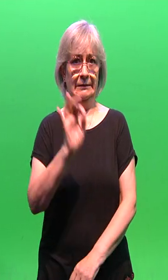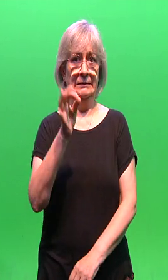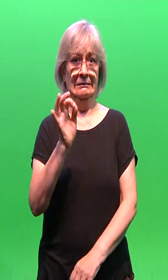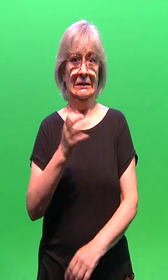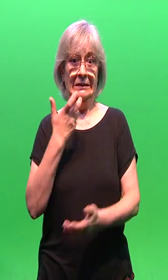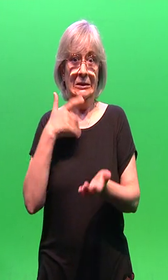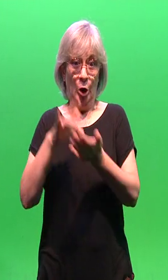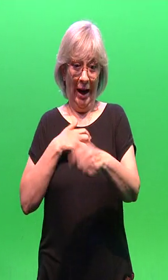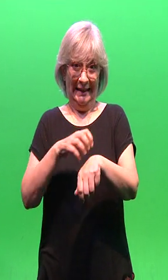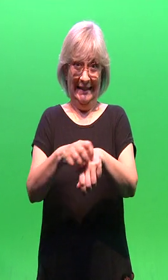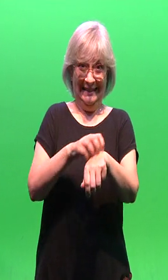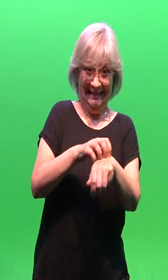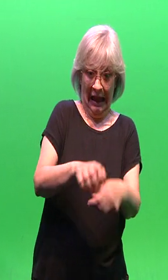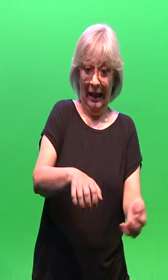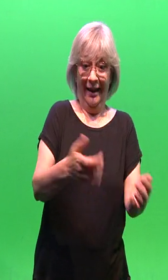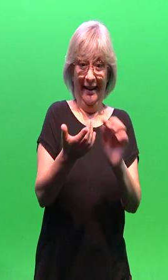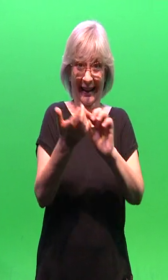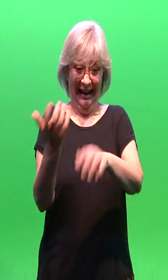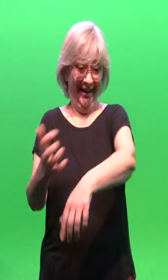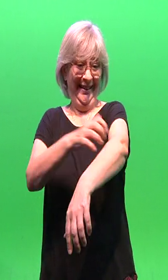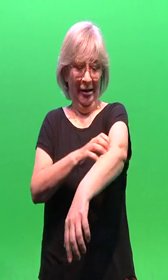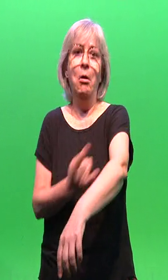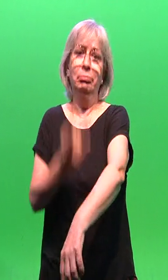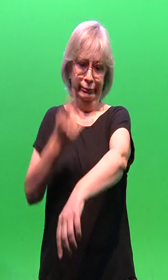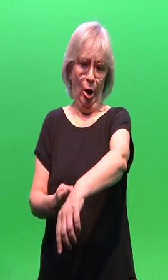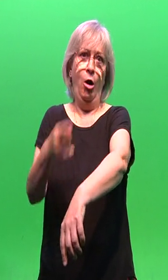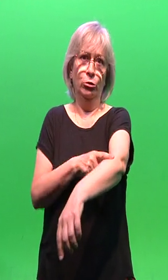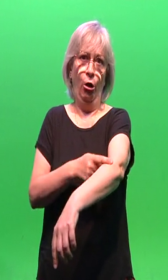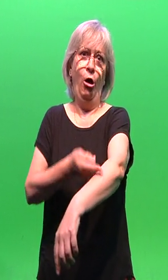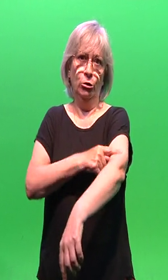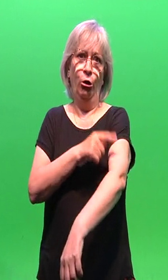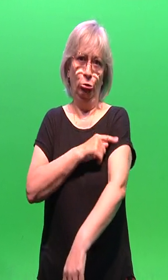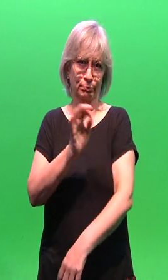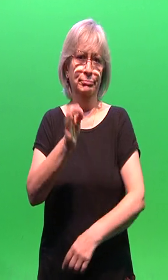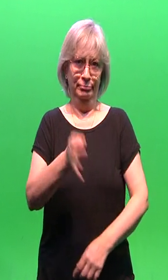Sí, si em rasco la taca, quan em toco amb la mateixa mà una altra part del braç em surt una altra taca.